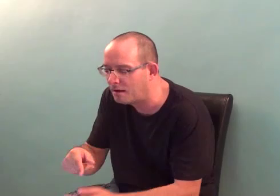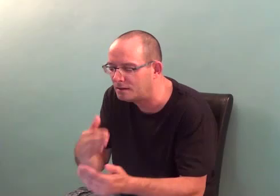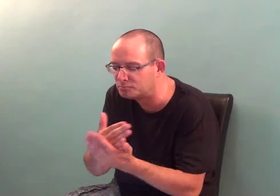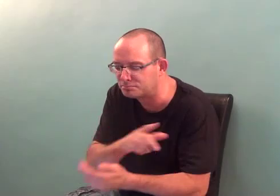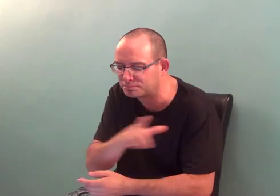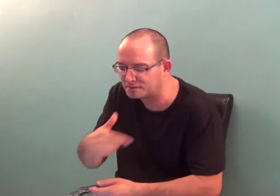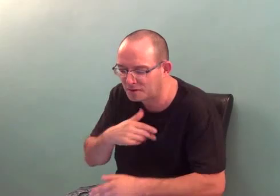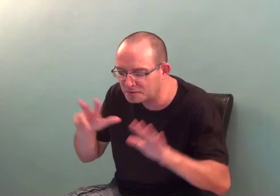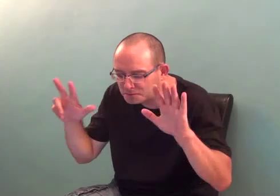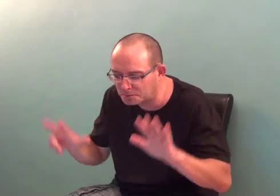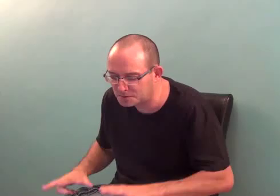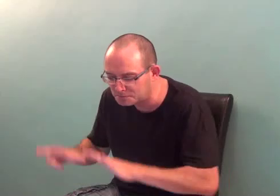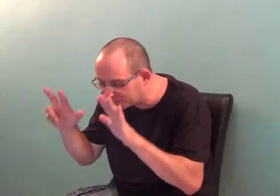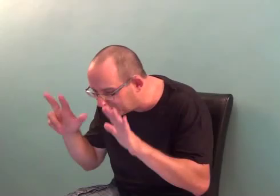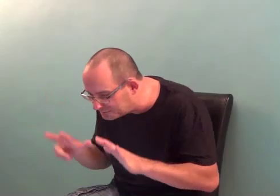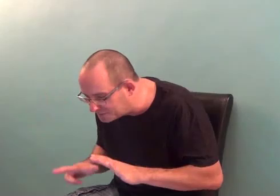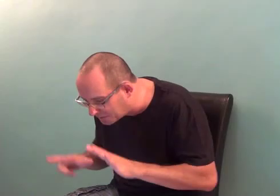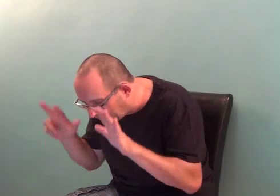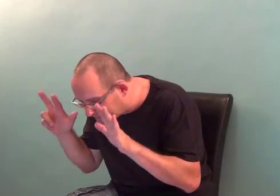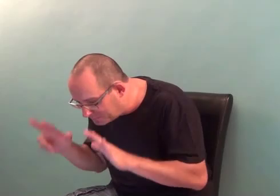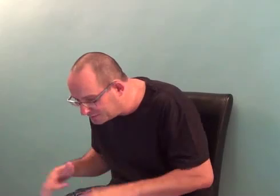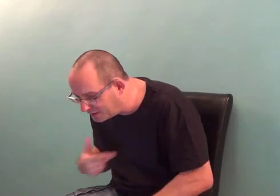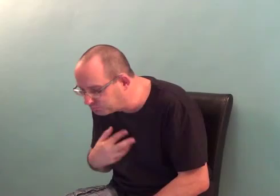Według przepisów zaczynam o ósmej każdego dnia.